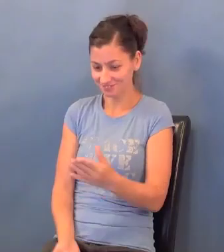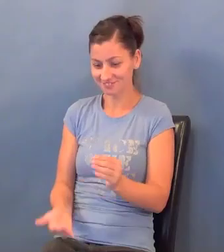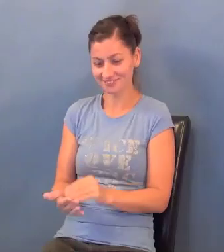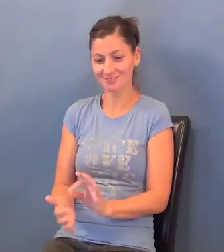Dodać, dobrze.